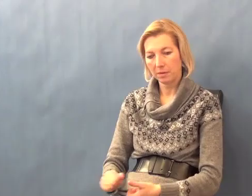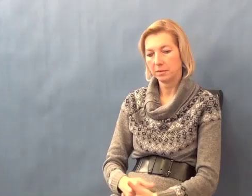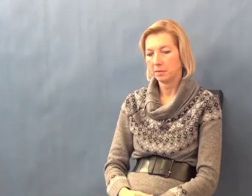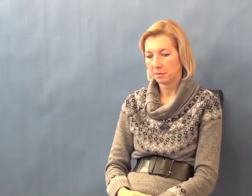Jest.